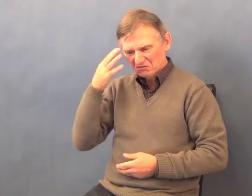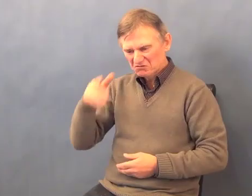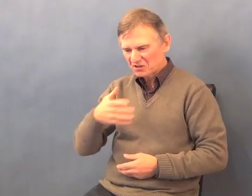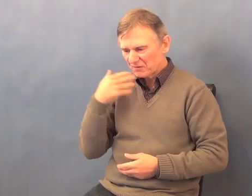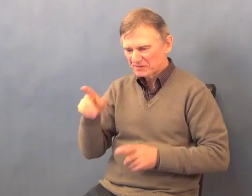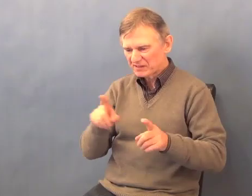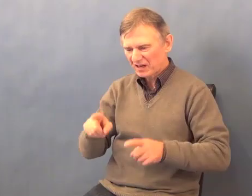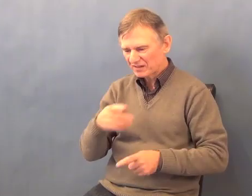Nie znam tego znaku.